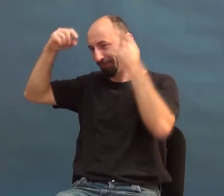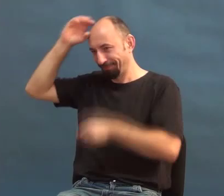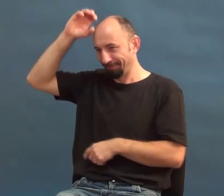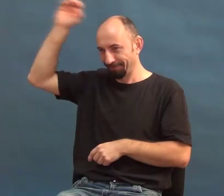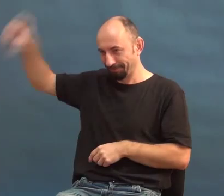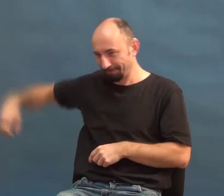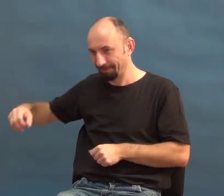Puszka spada.